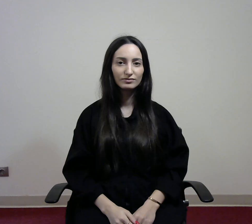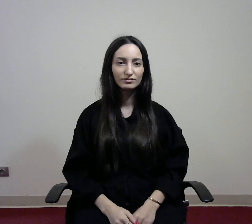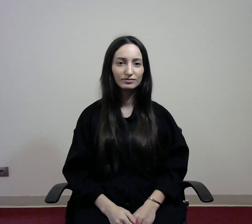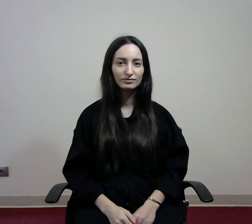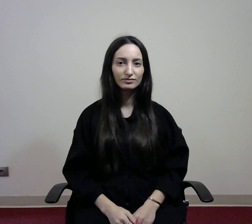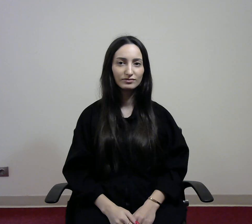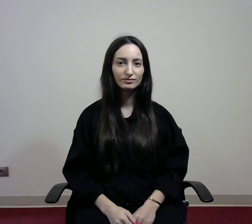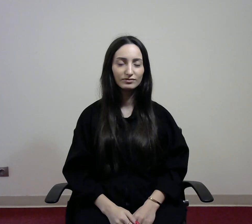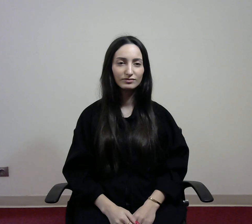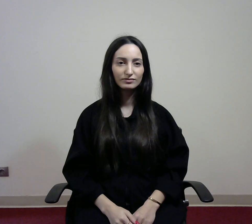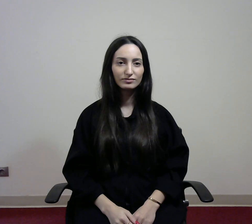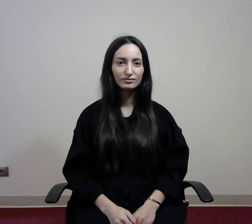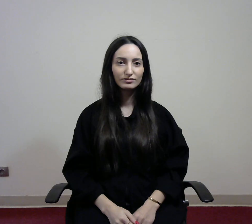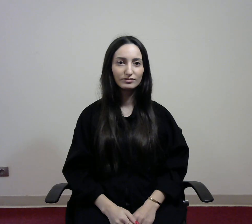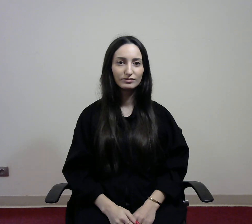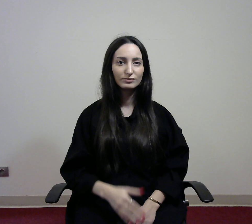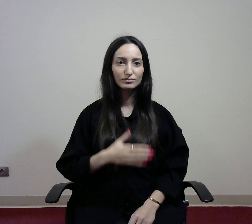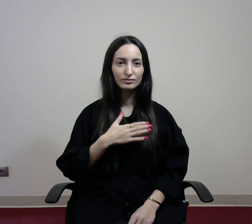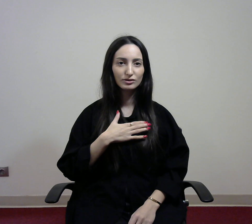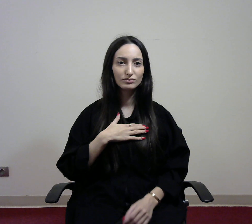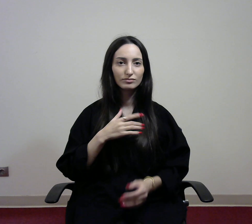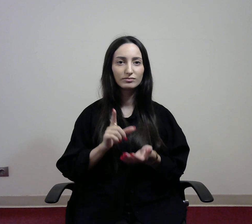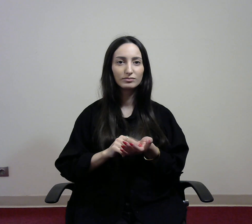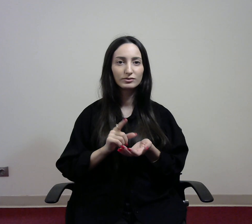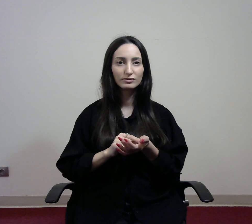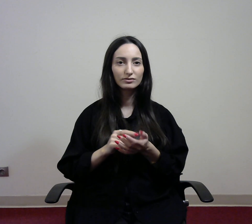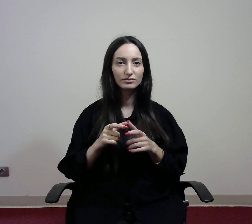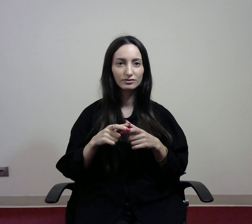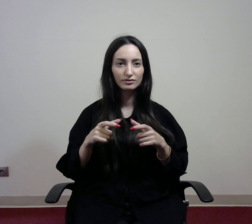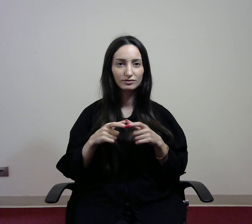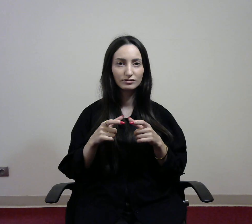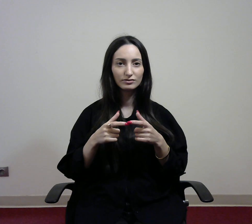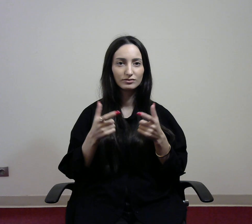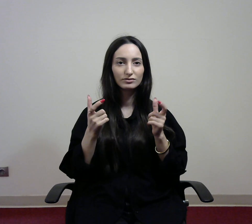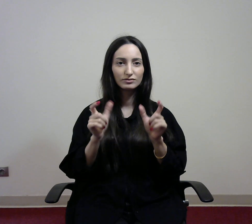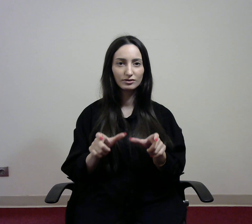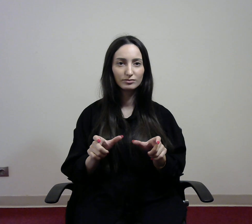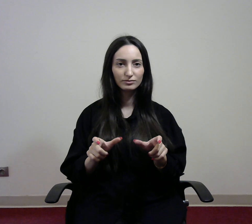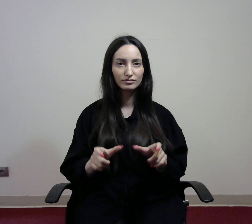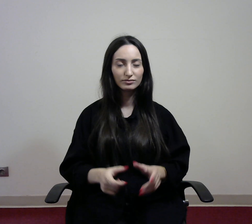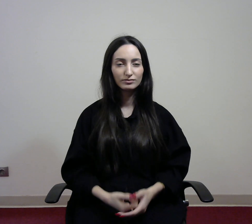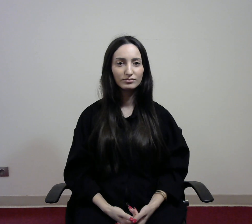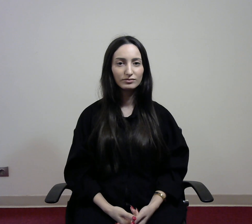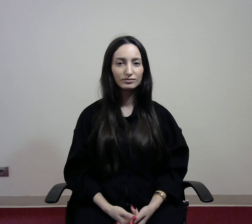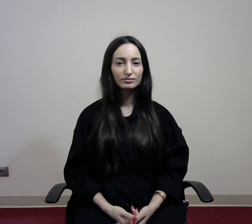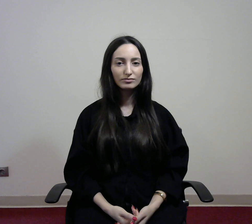Mənim pensiya kartım bloklanıb